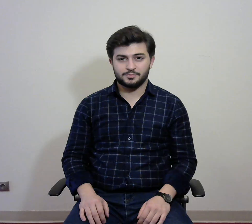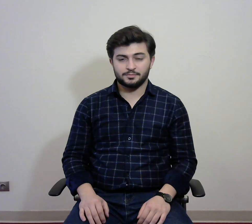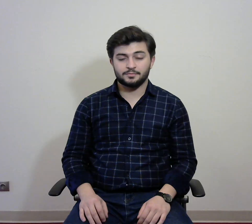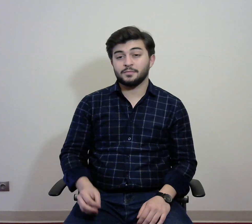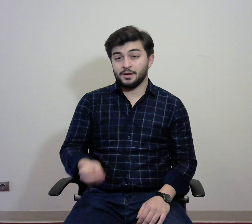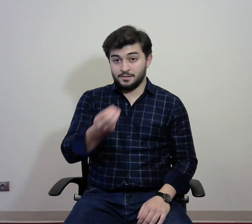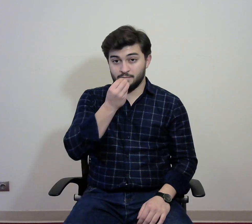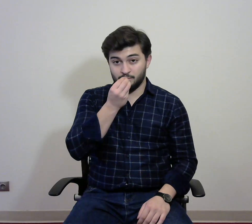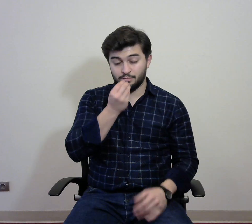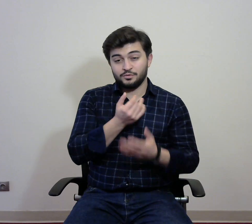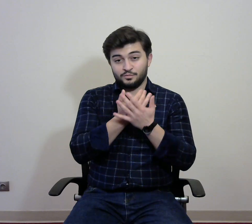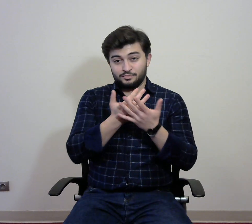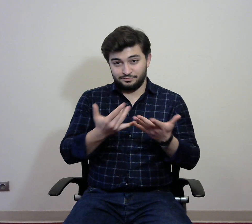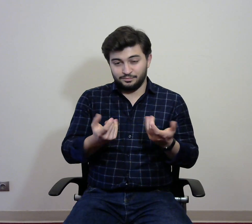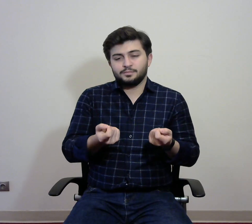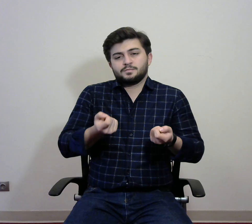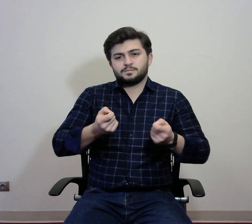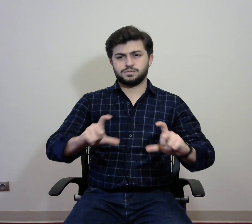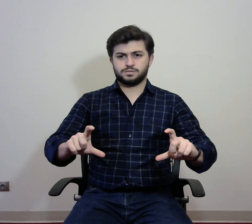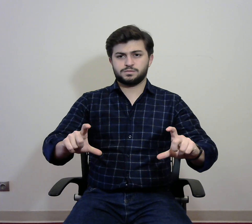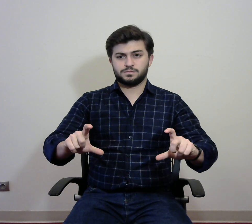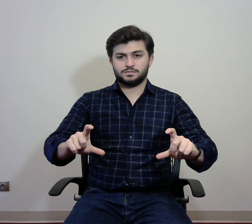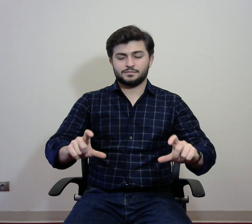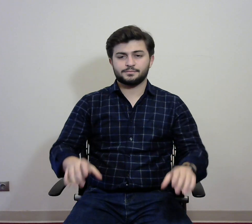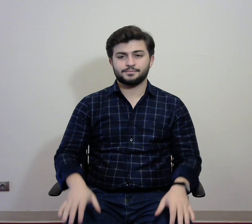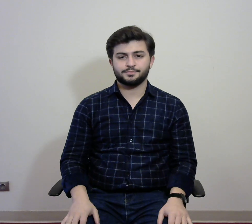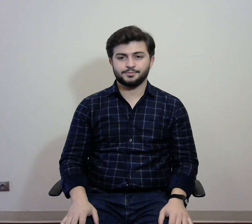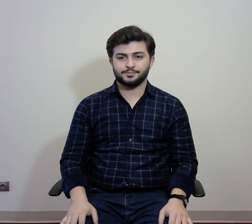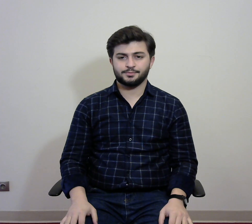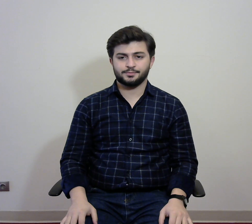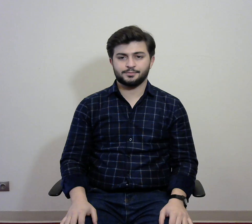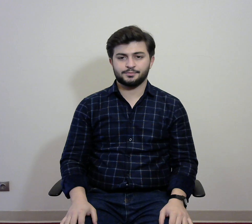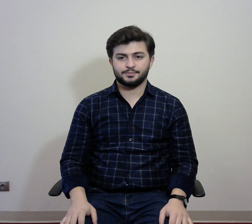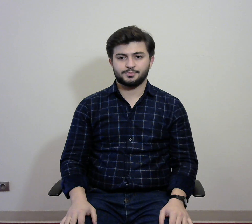Ərzaq bahalaşıb